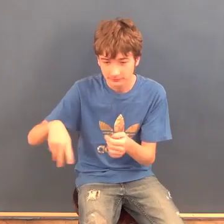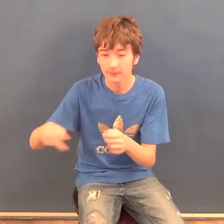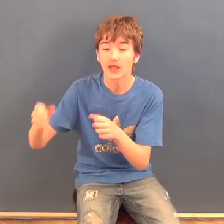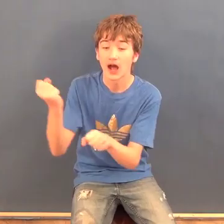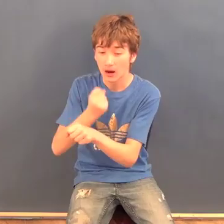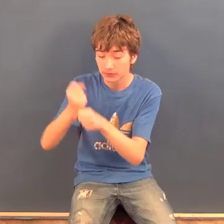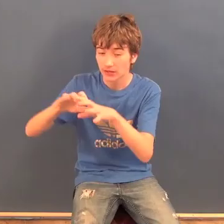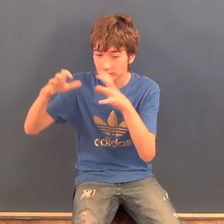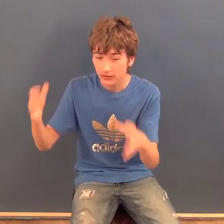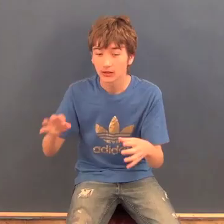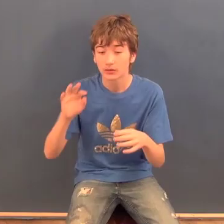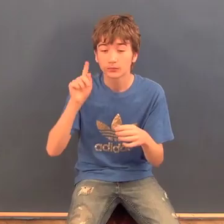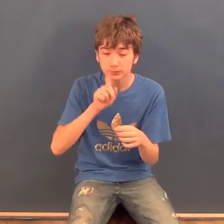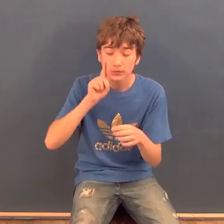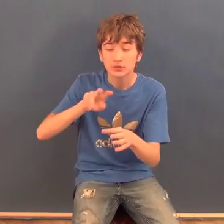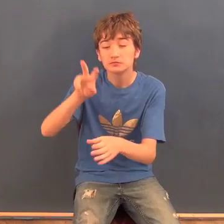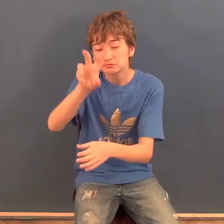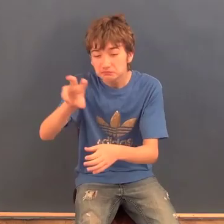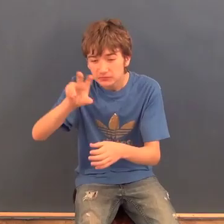Chłopak rozgląda się, stojąc na kamieniu.